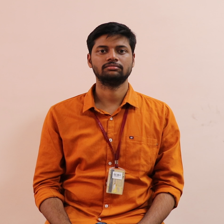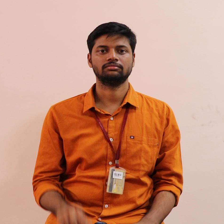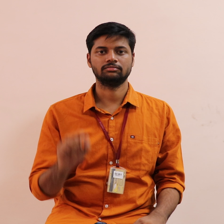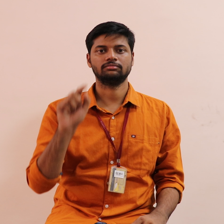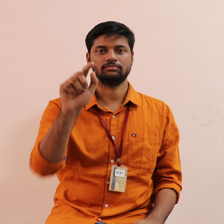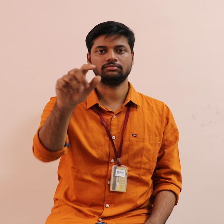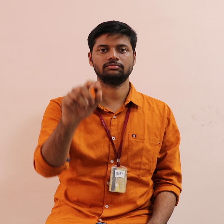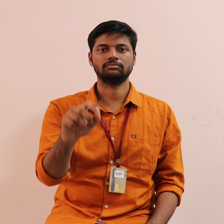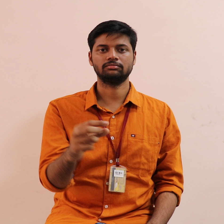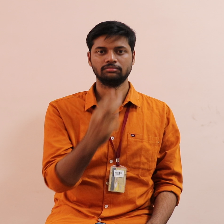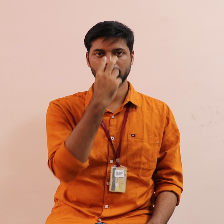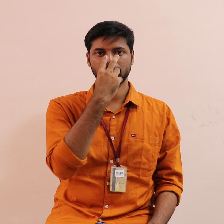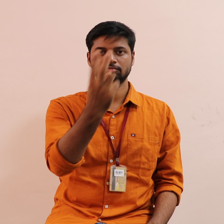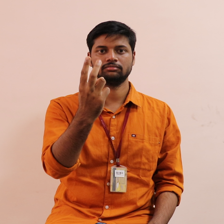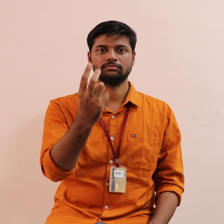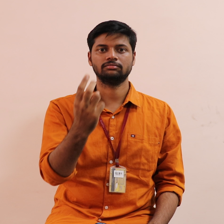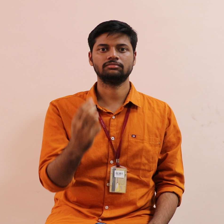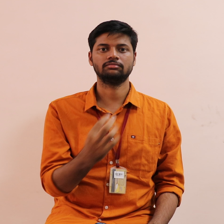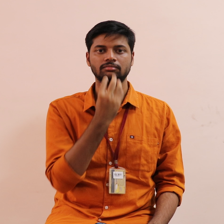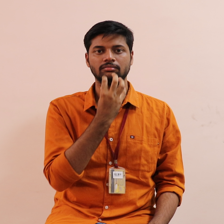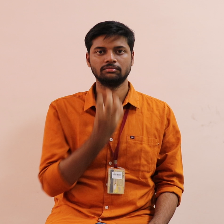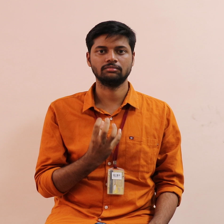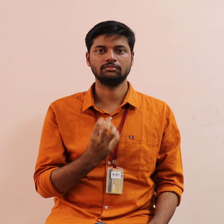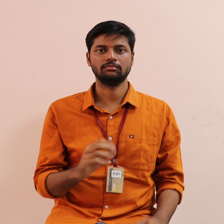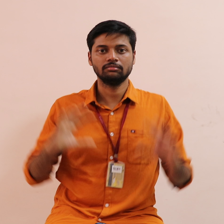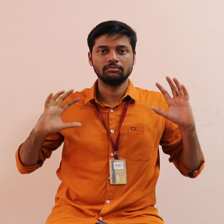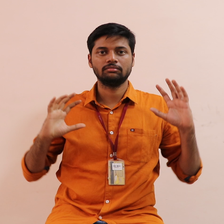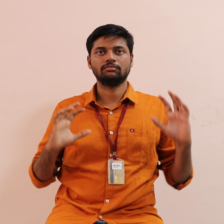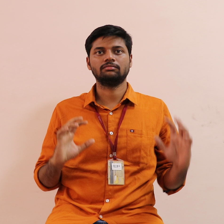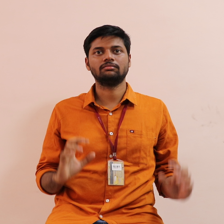i am afraid of that